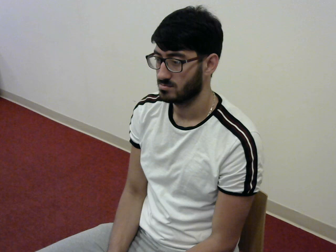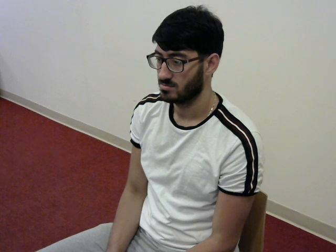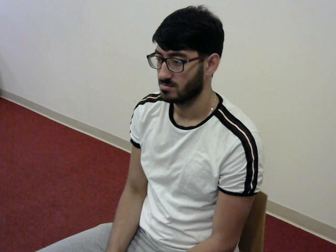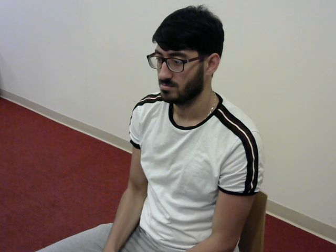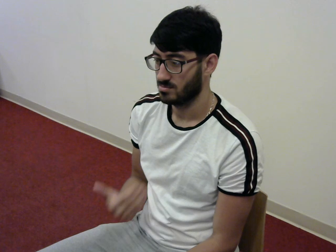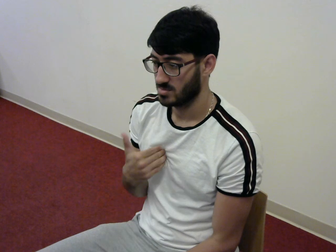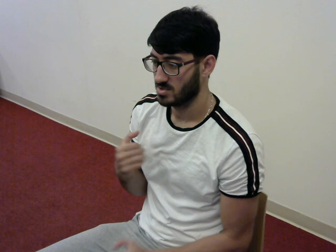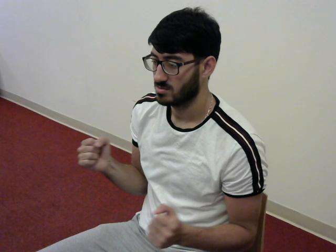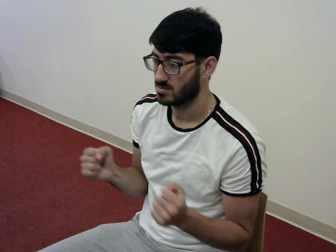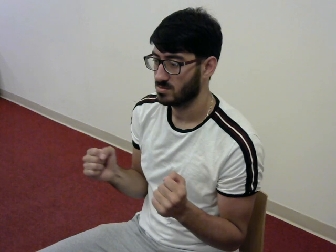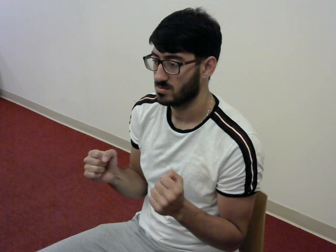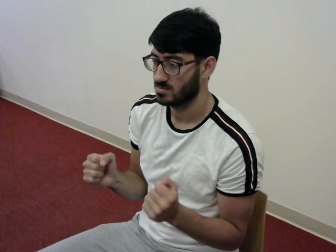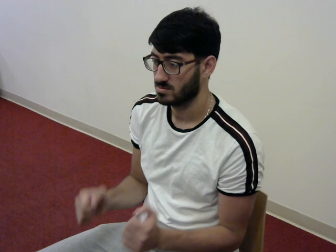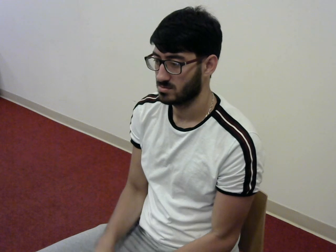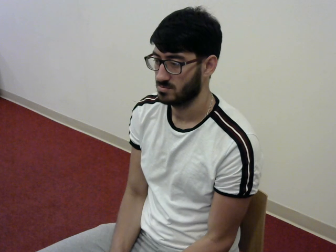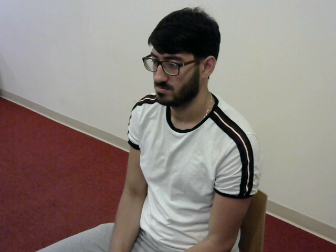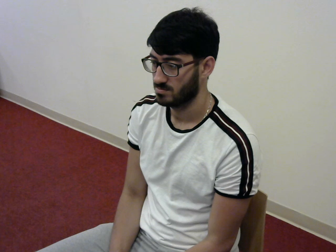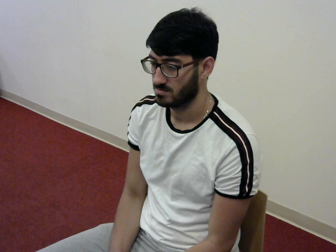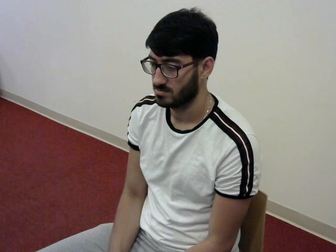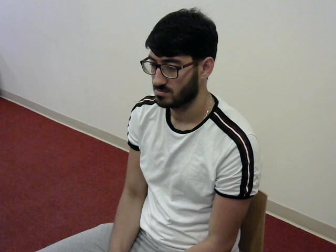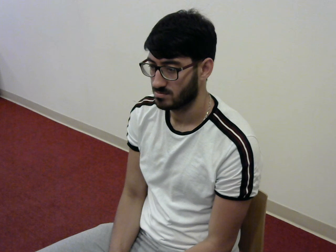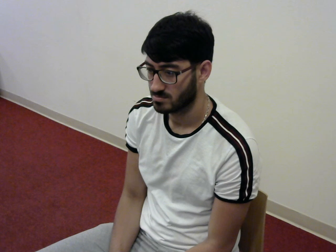Mənə soyuqdur